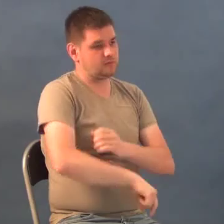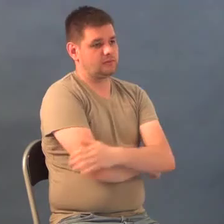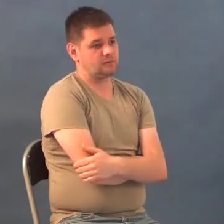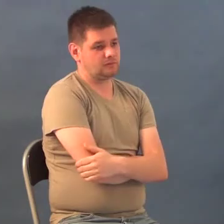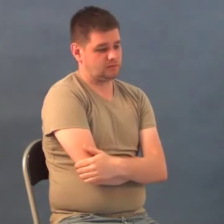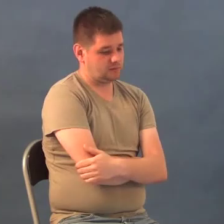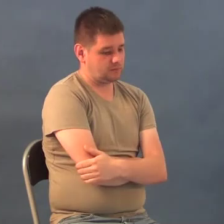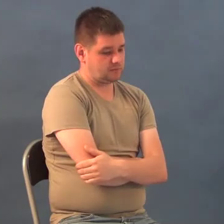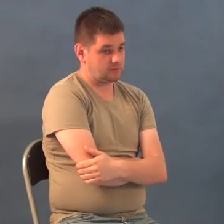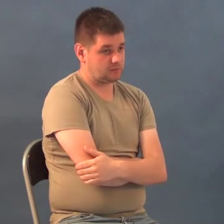Co masz w planach?